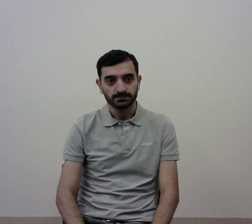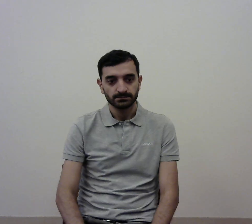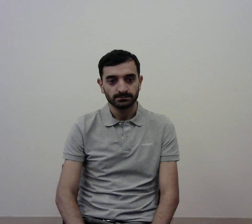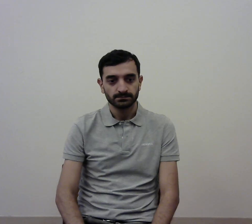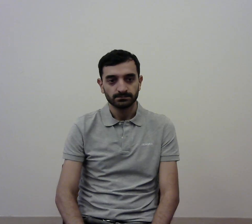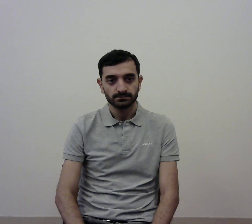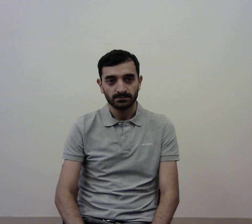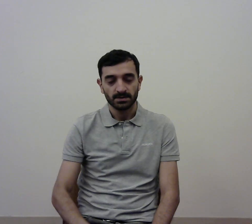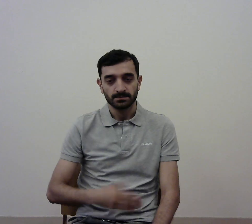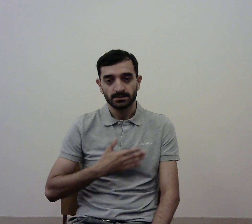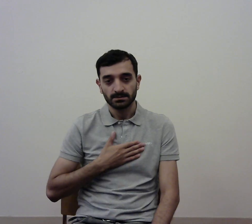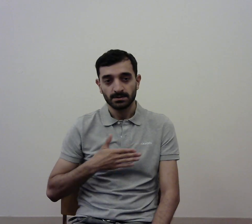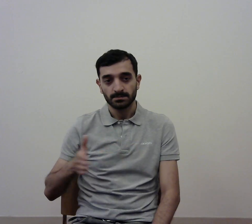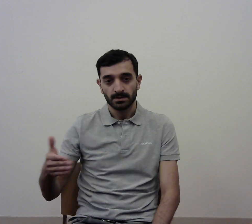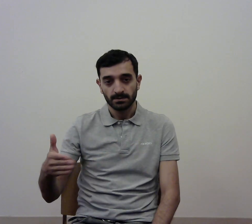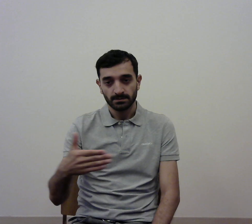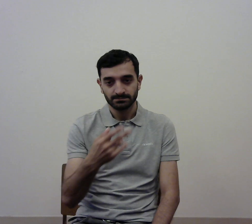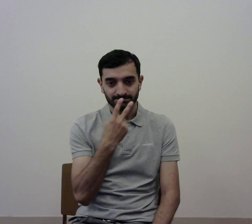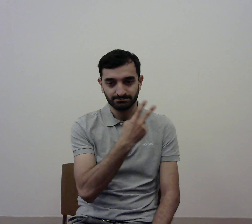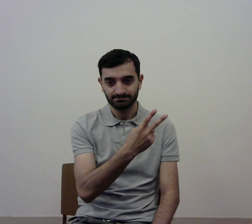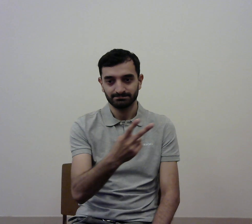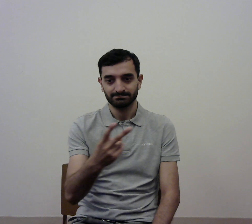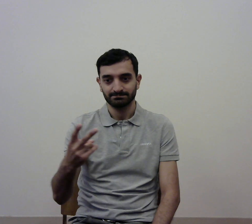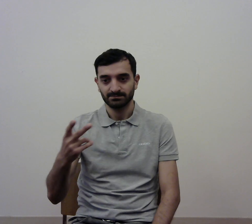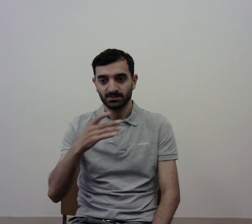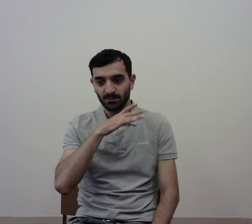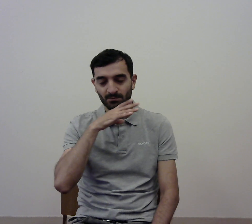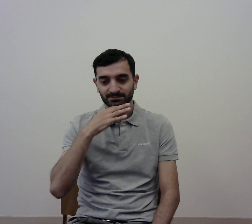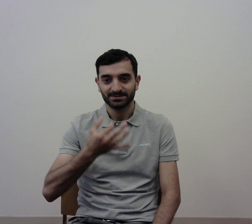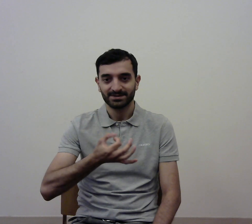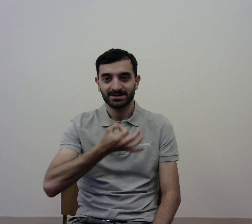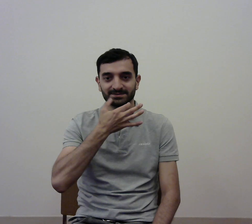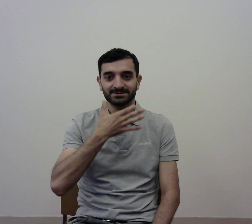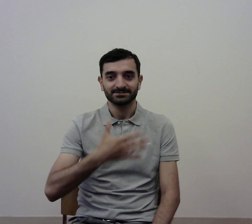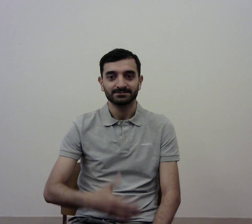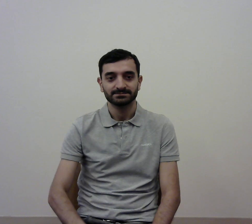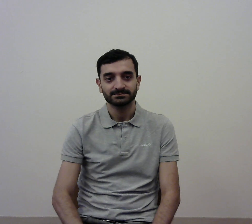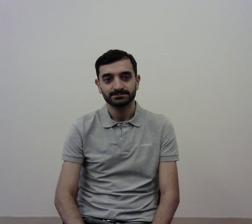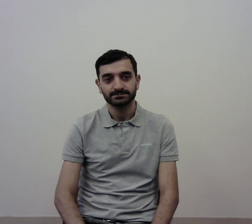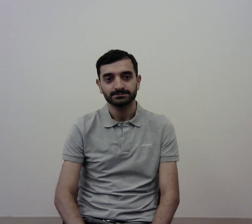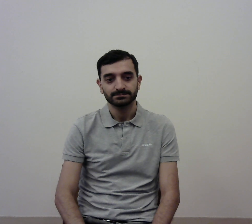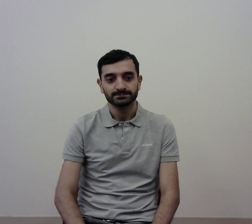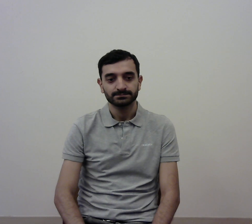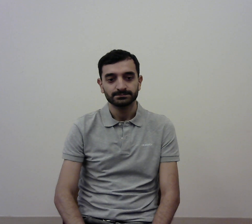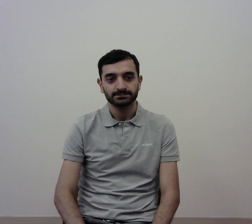Mənim balıqlara baxmaqdan çox xoşum gəlir